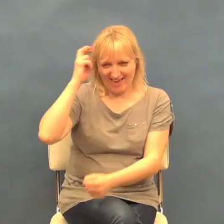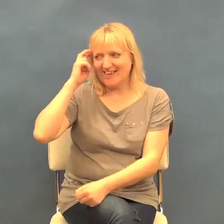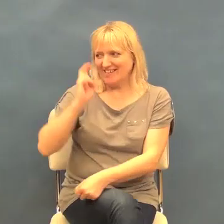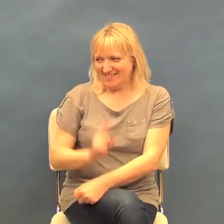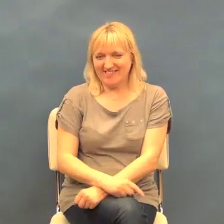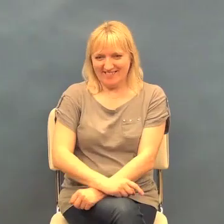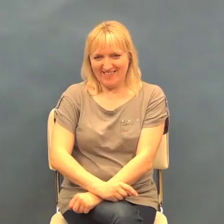Rozumiem.